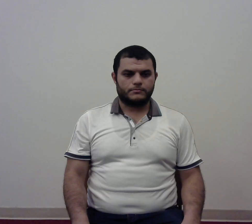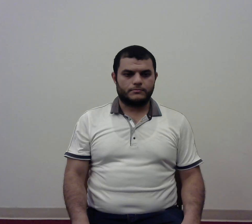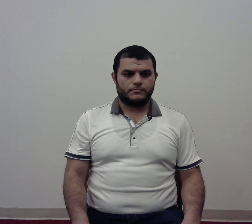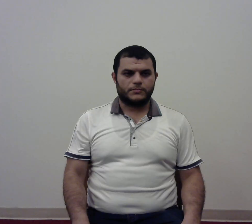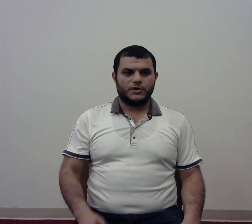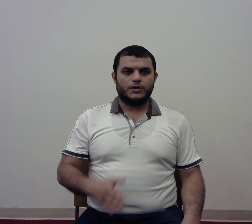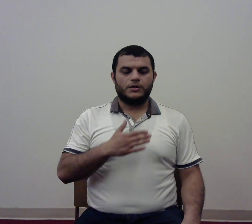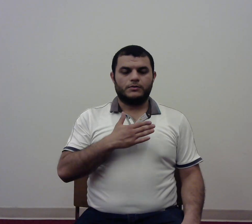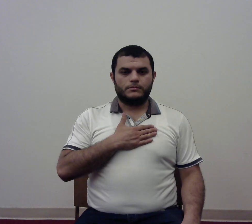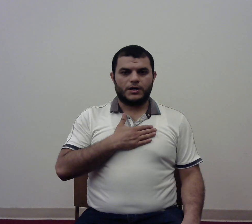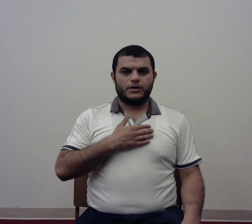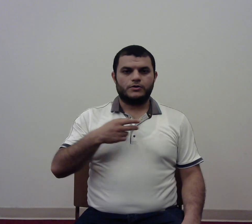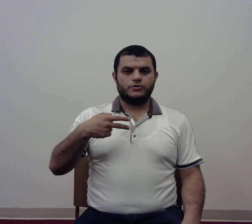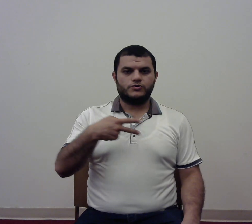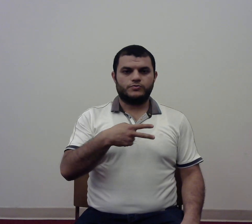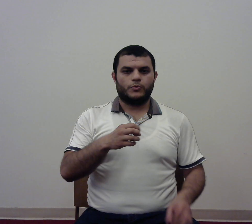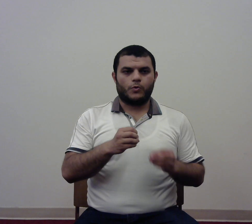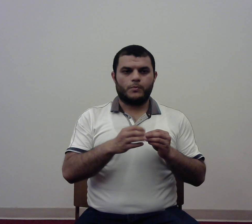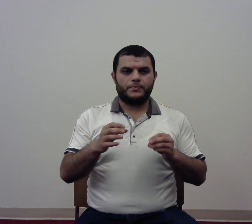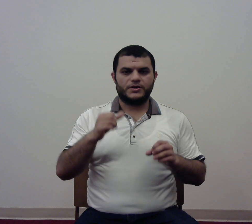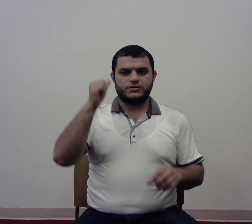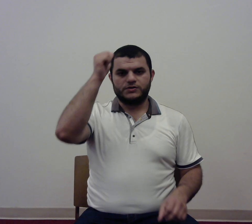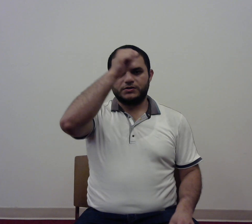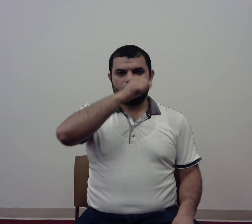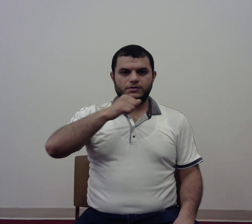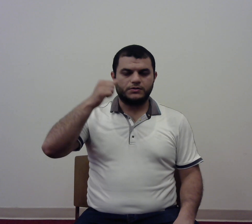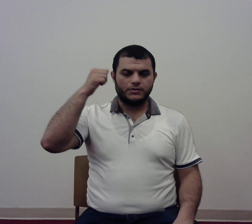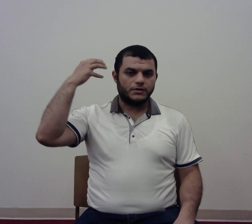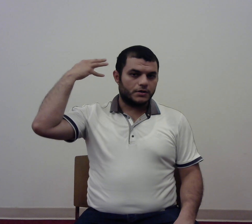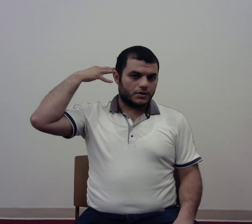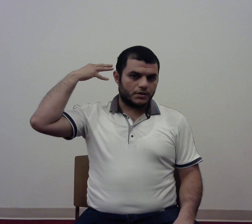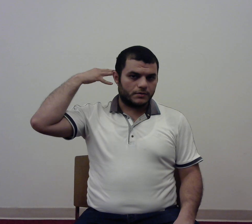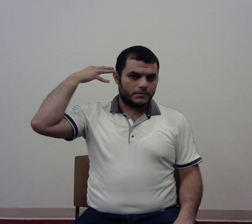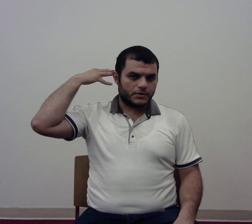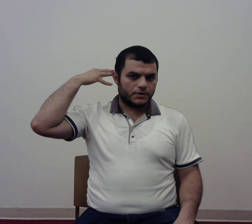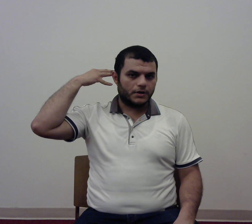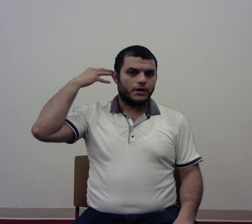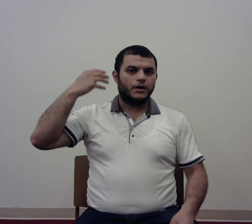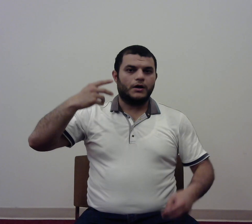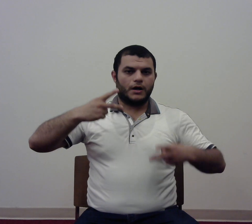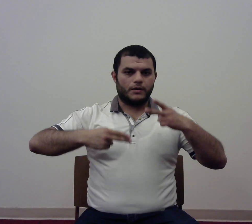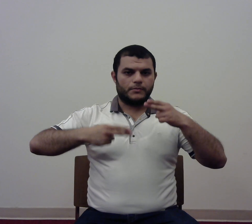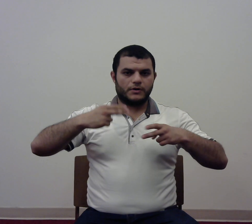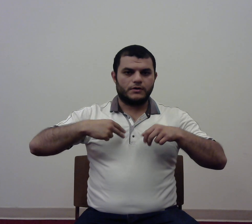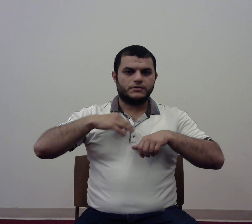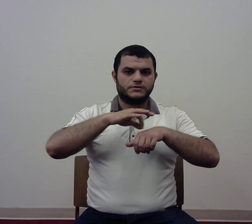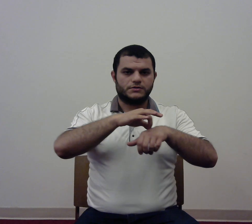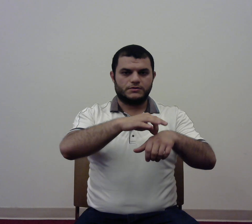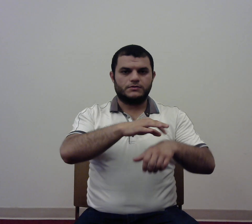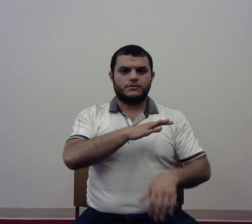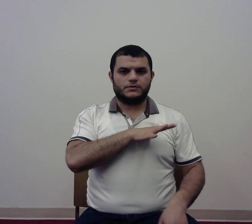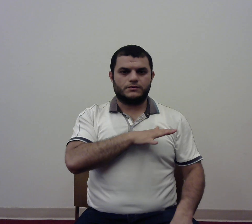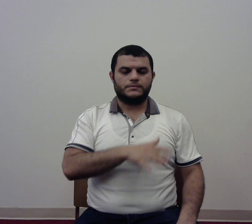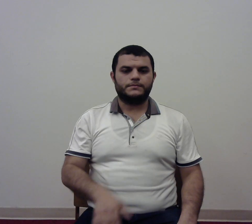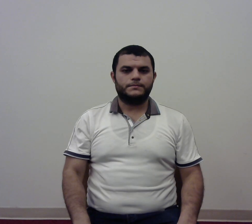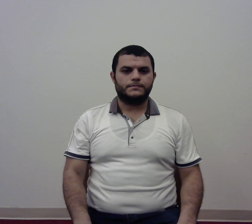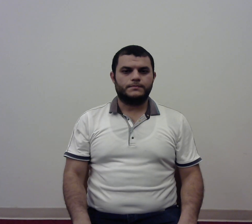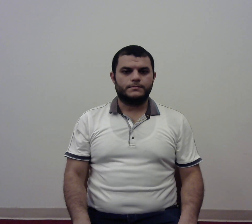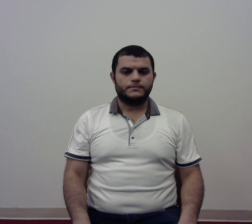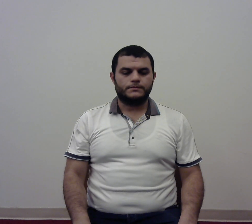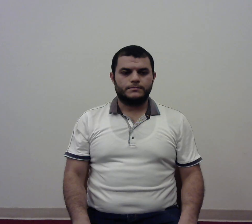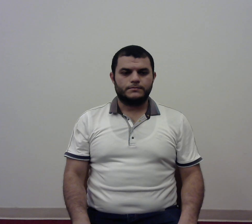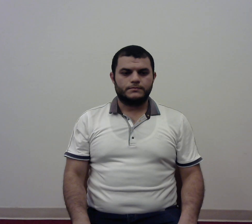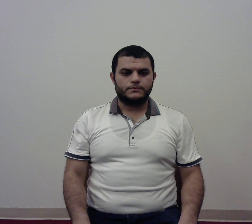Mən 2015-ci ildə koxlear implant əməliyyatı keçirmişəm